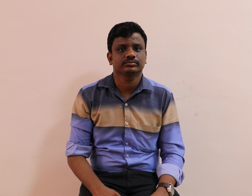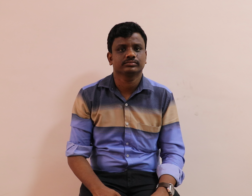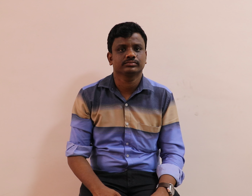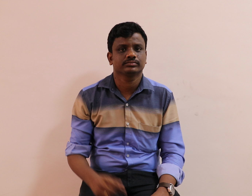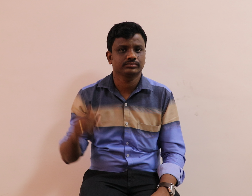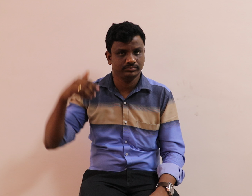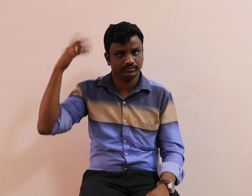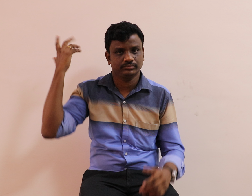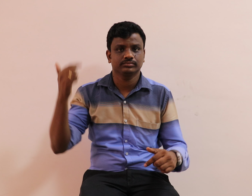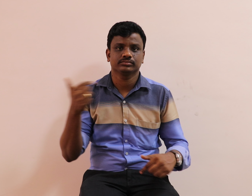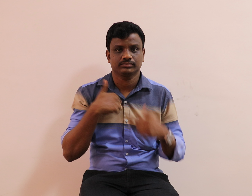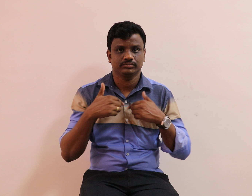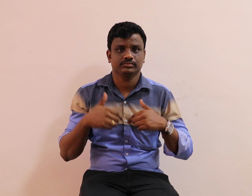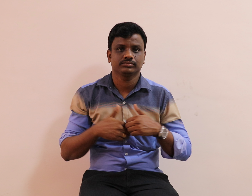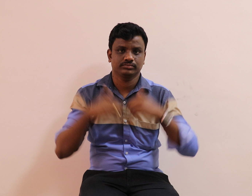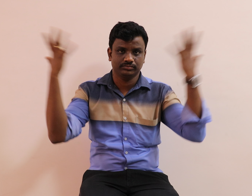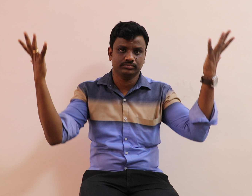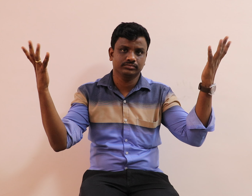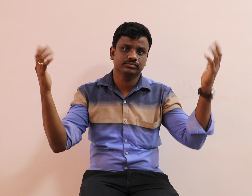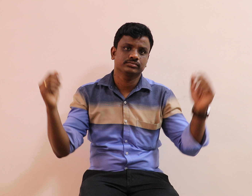i enjoyed a lot